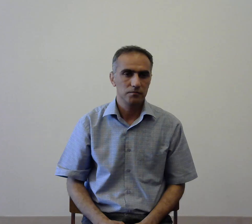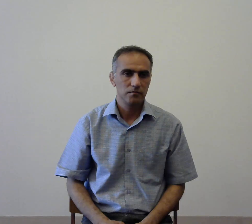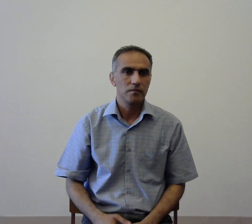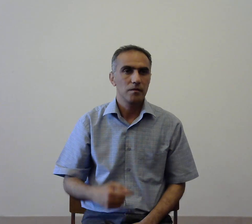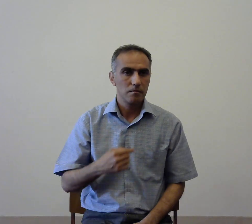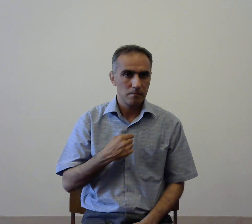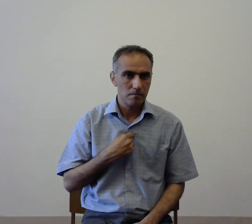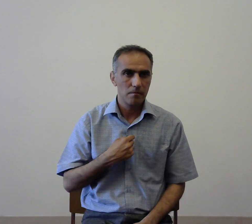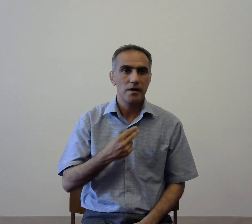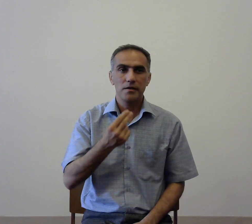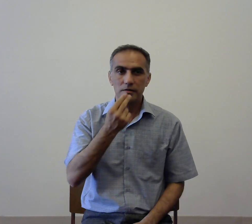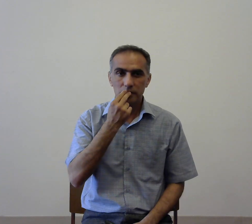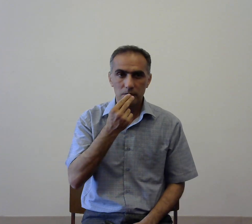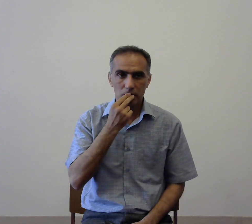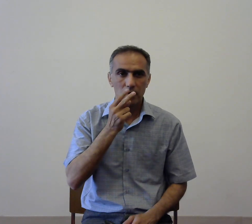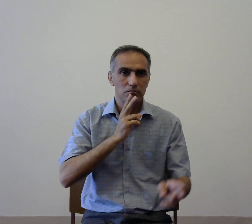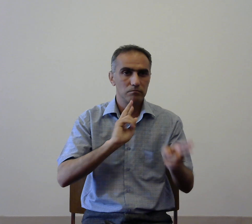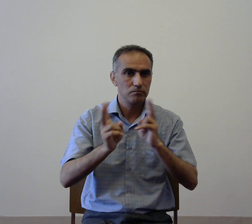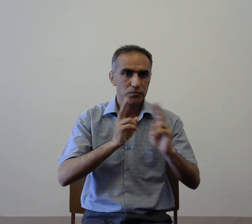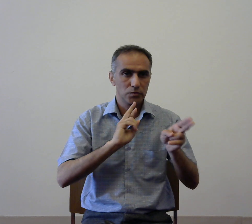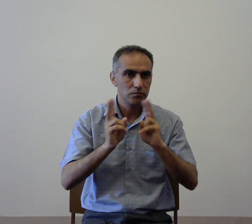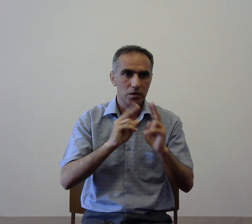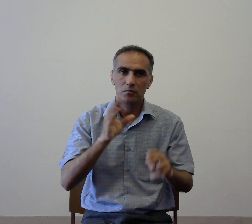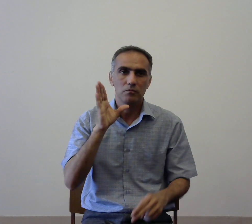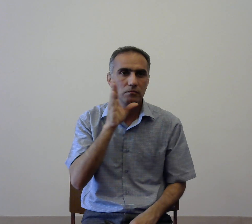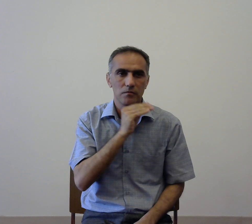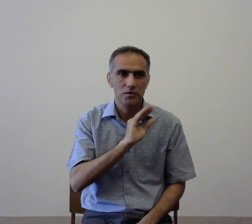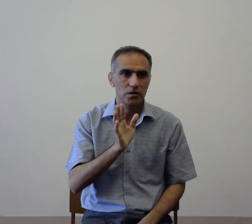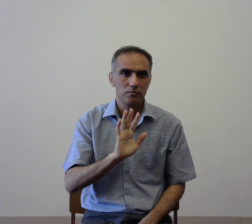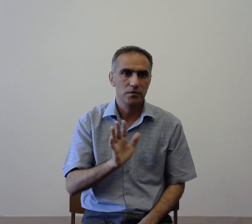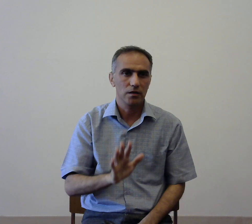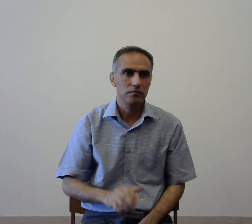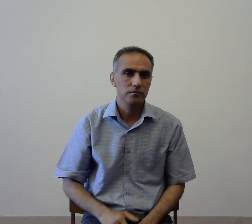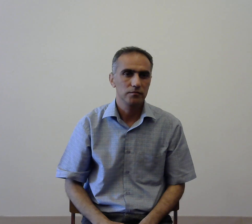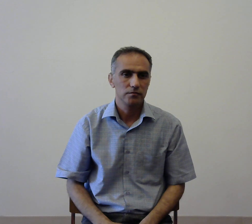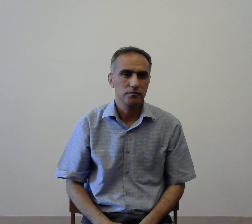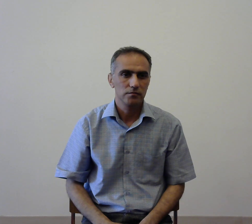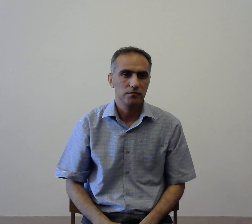Mən yemək bişirməyi bacarmıram